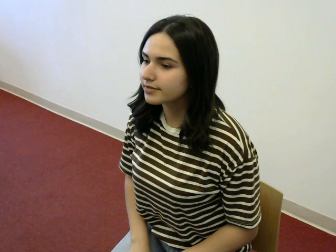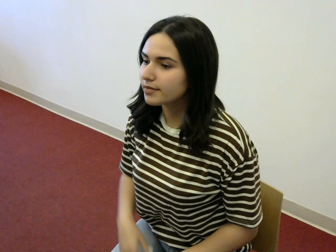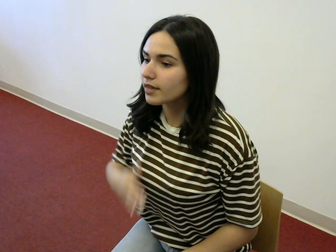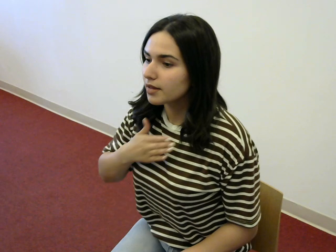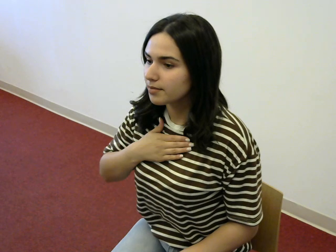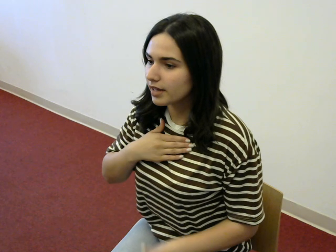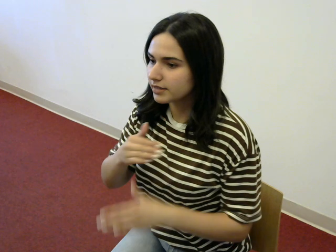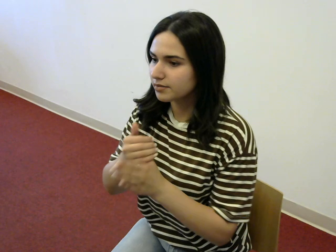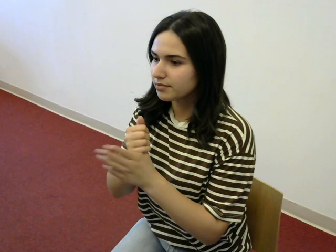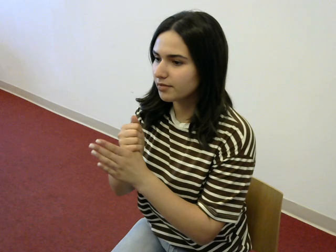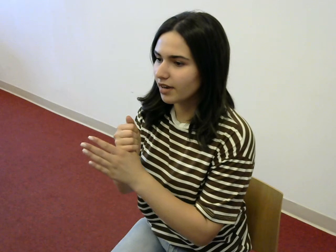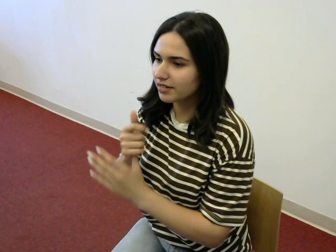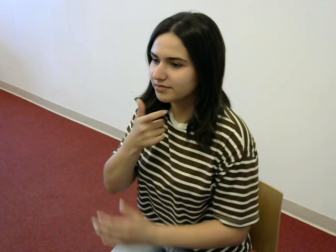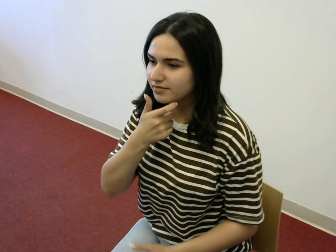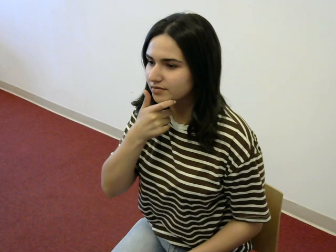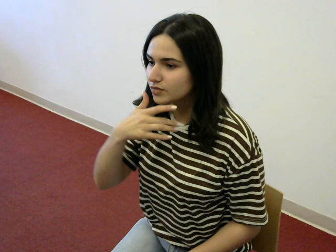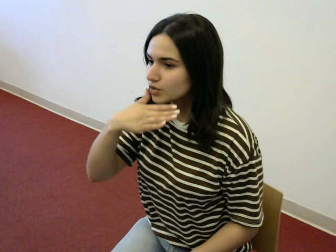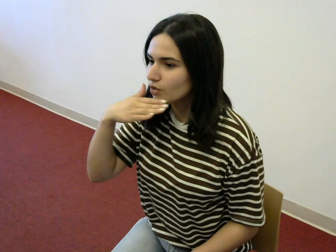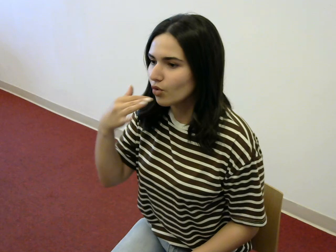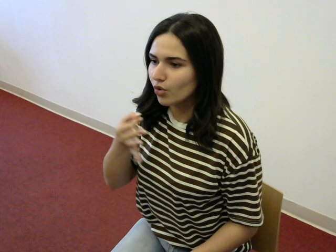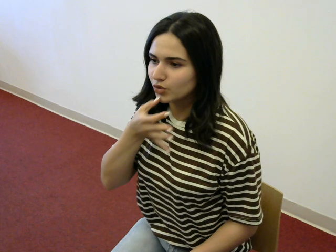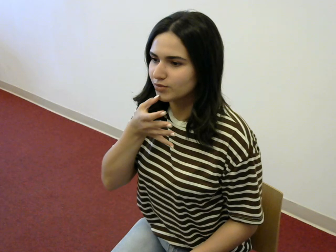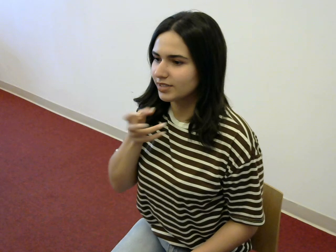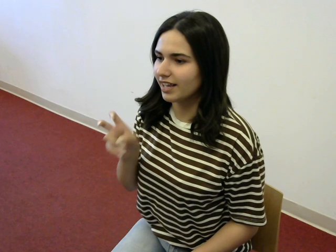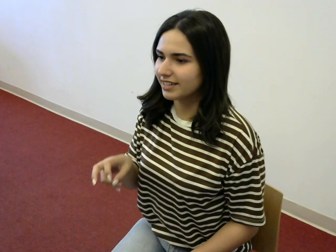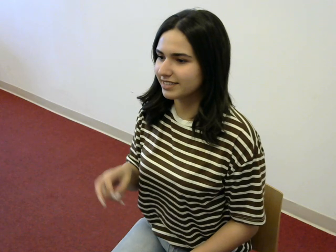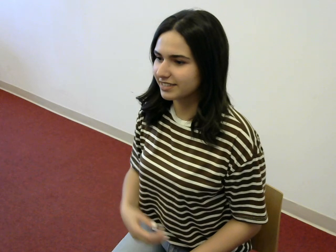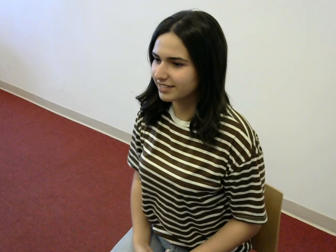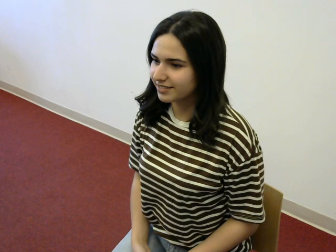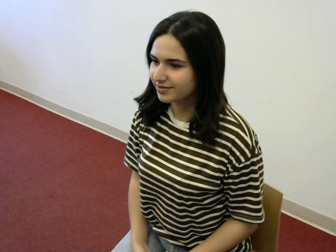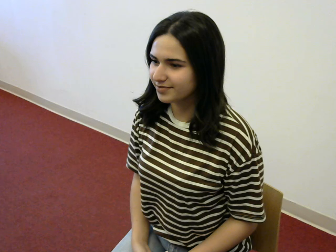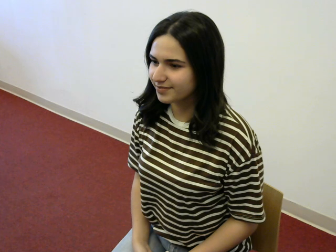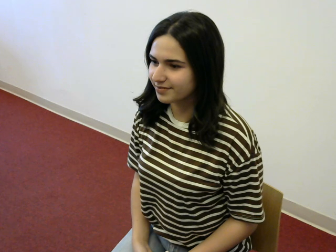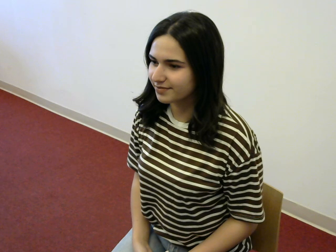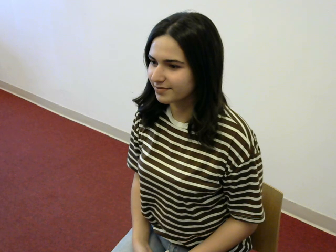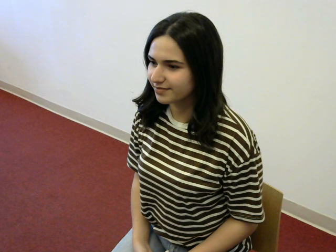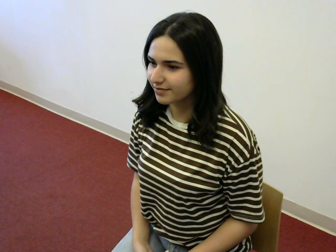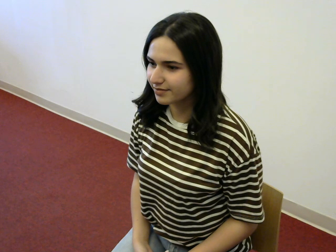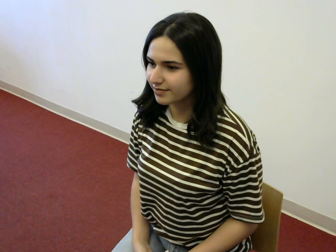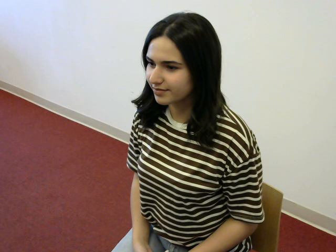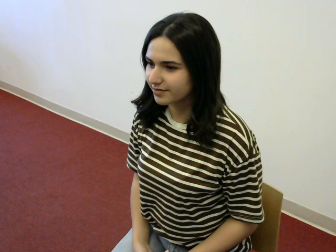Mənim balıqlara baxmaqdan çox xoşum gəlir